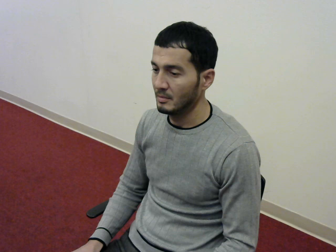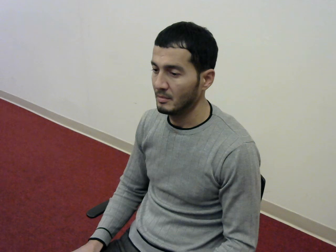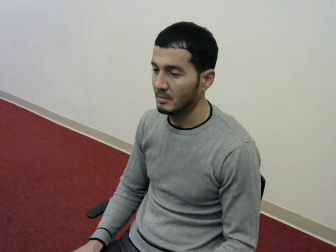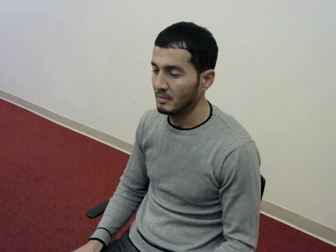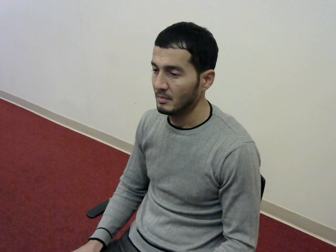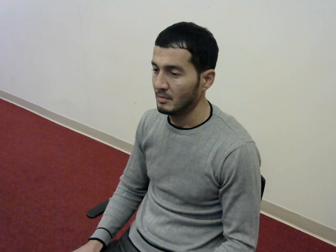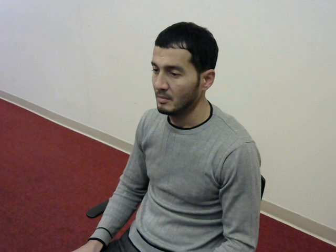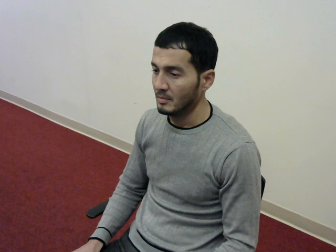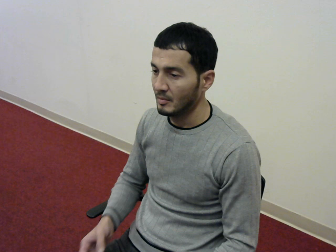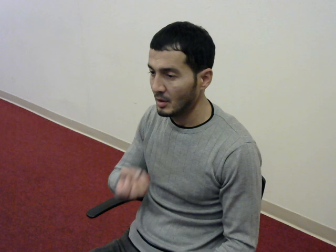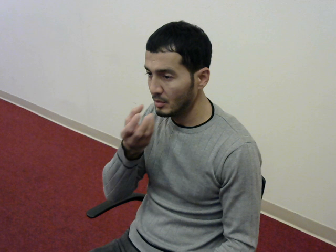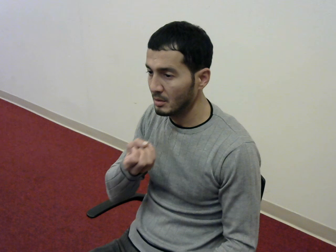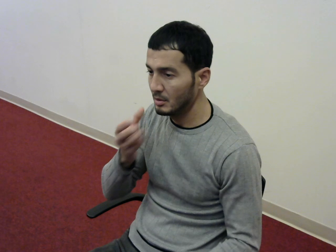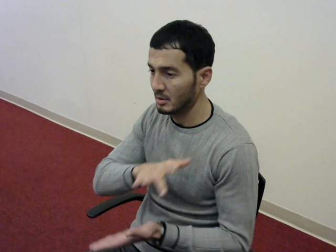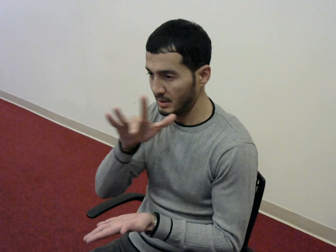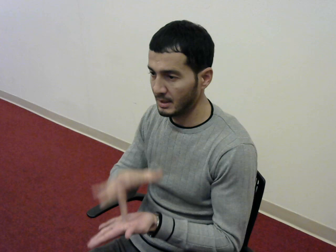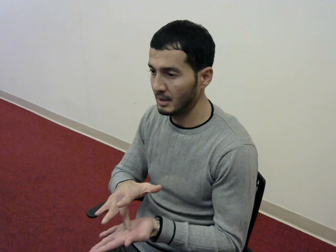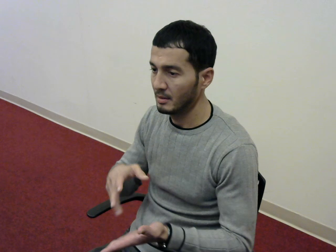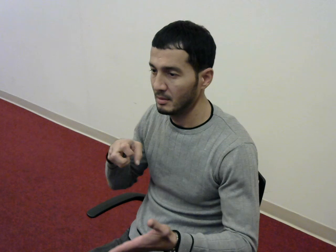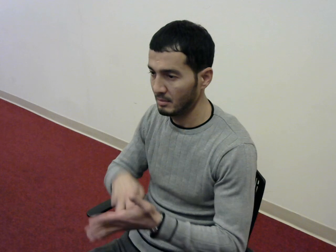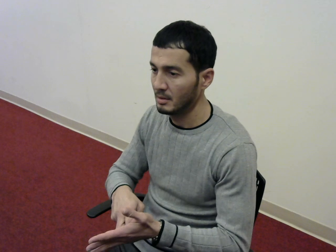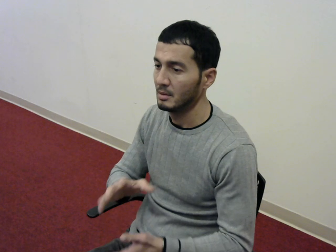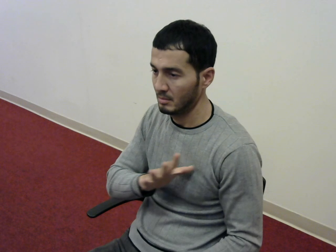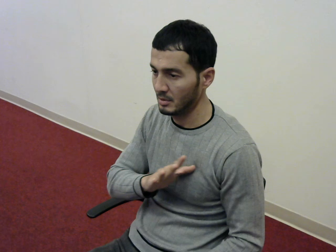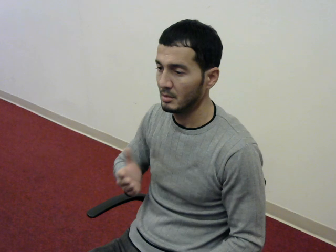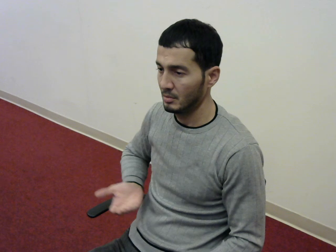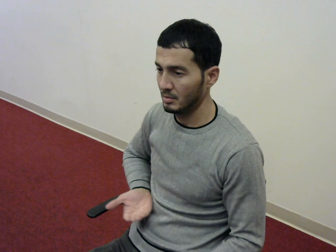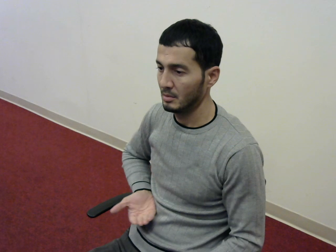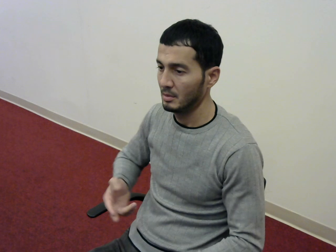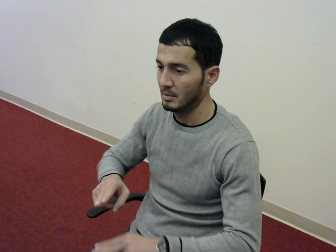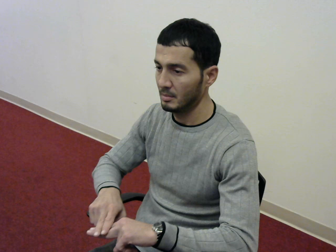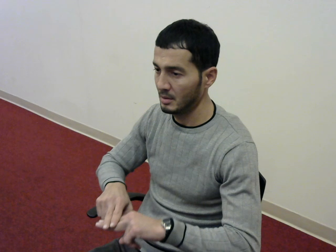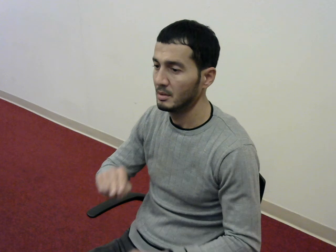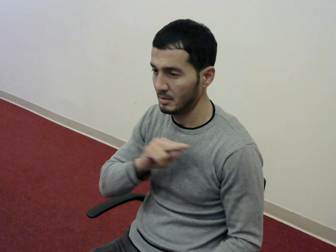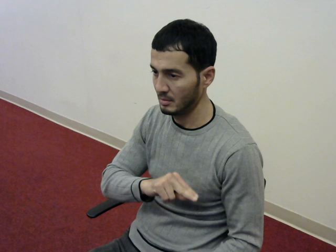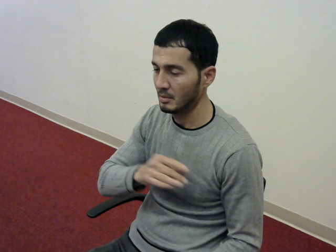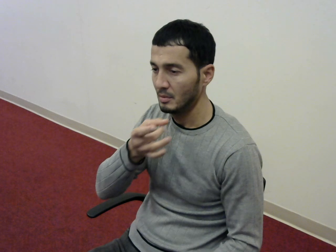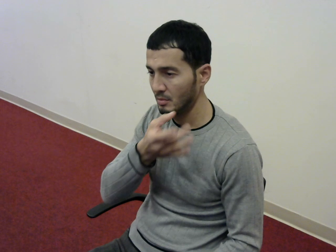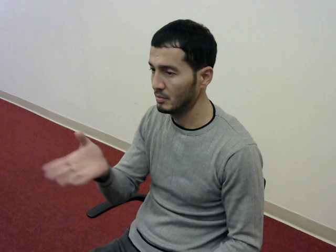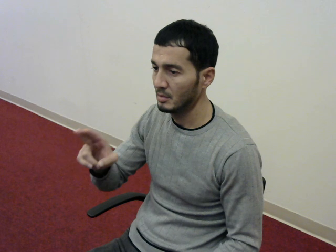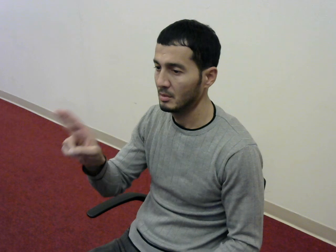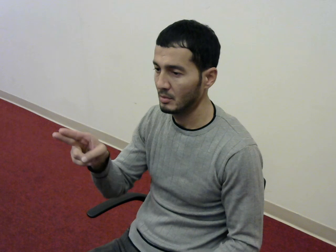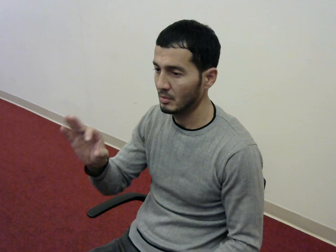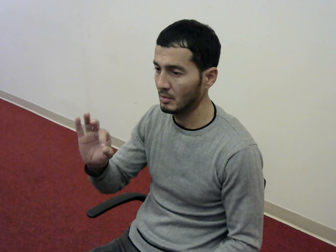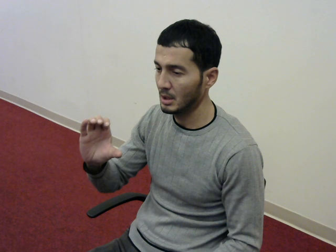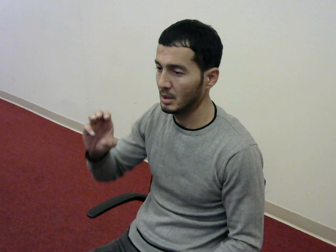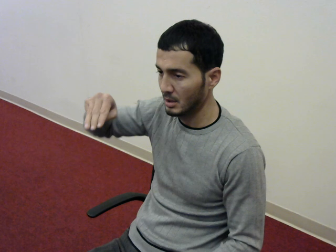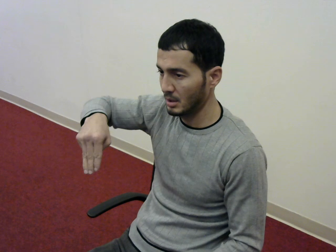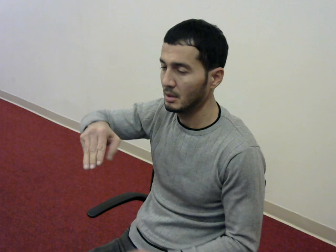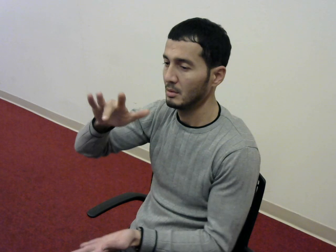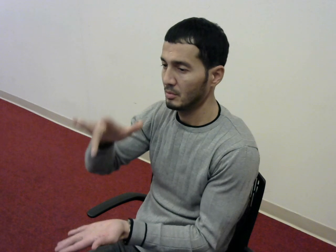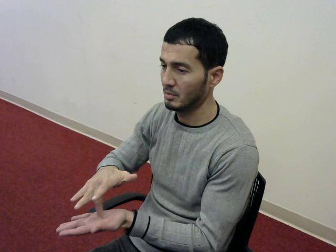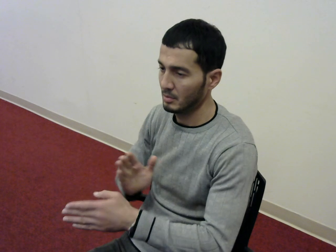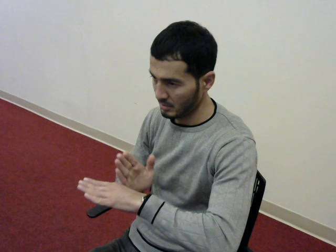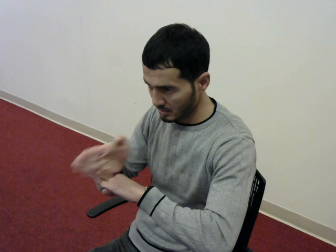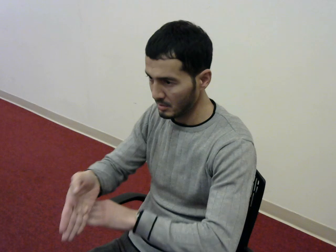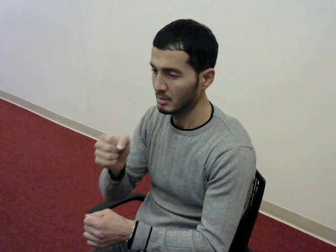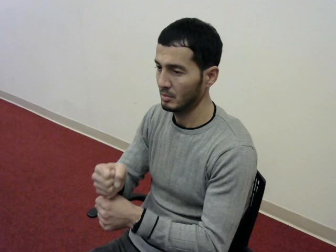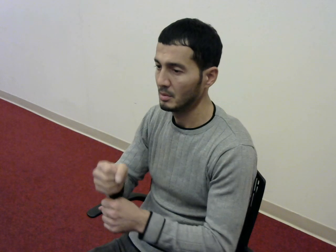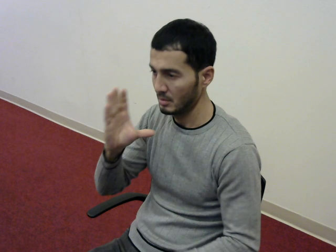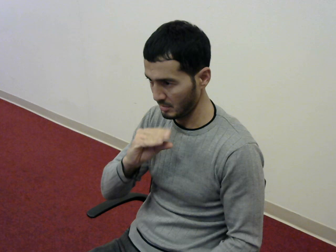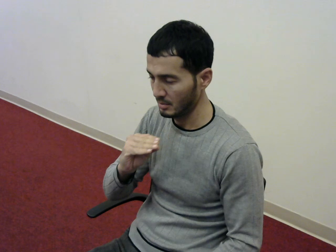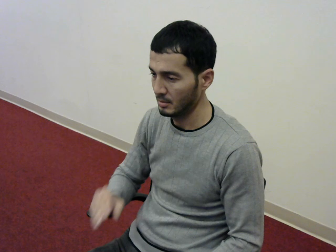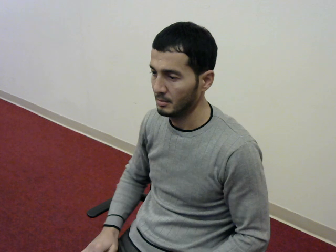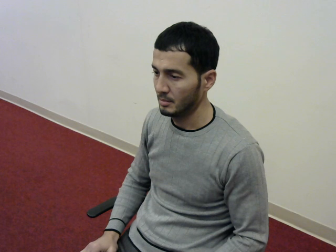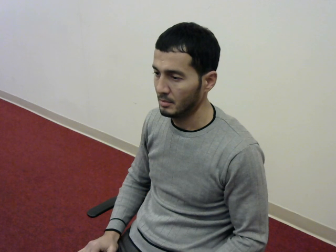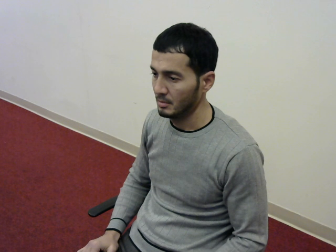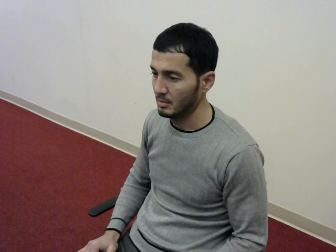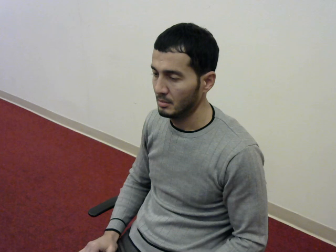Bakı şəhərində qeydiyyatda olan vətəndaşlar paytaxtda işləyən istənilən DOST mərkəzinə yaxınlaşa bilər